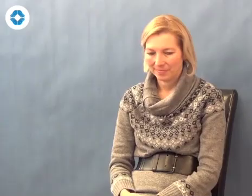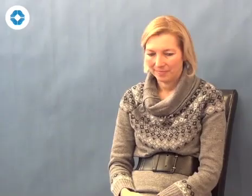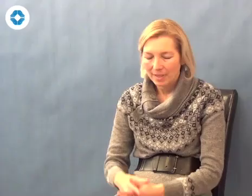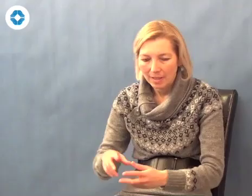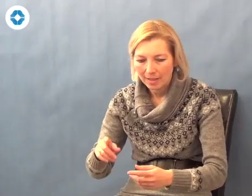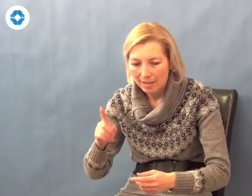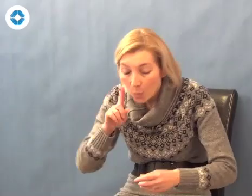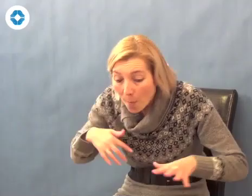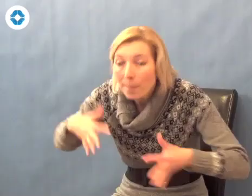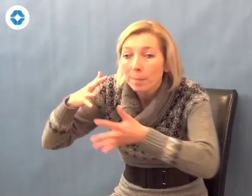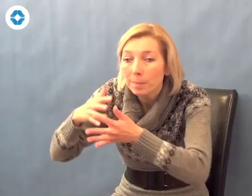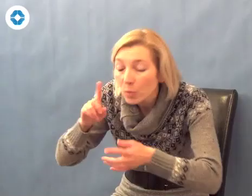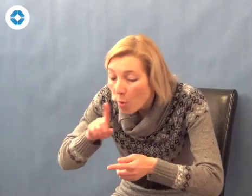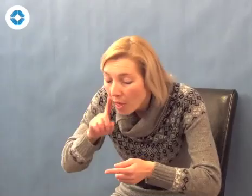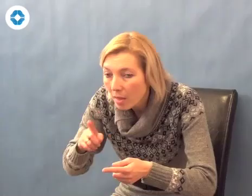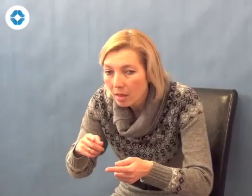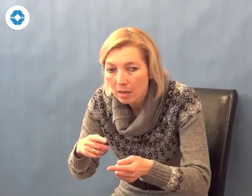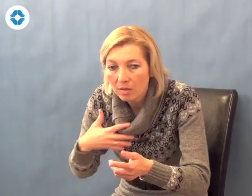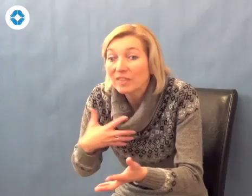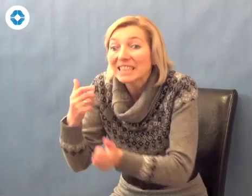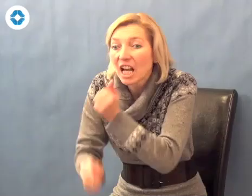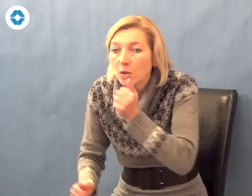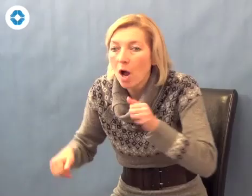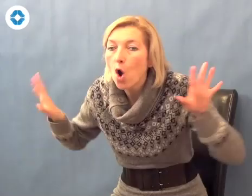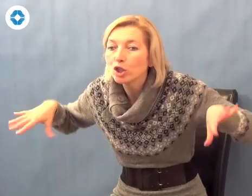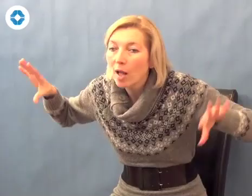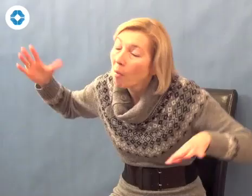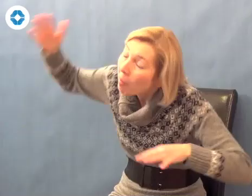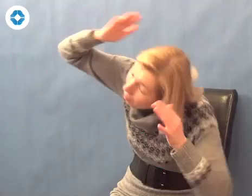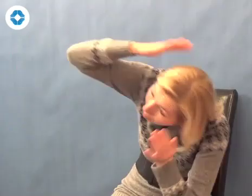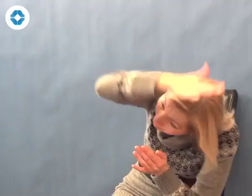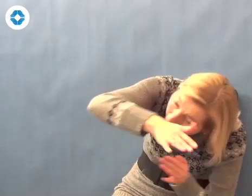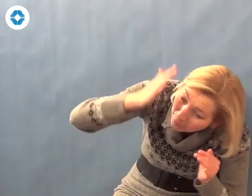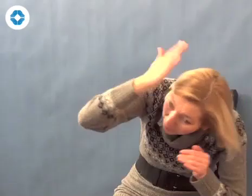Chłopiec przestraszył się orła, który przeleciał mu nad głową.